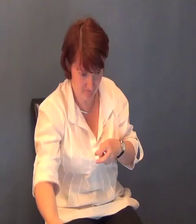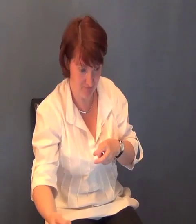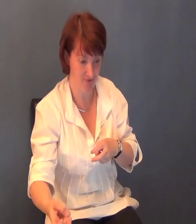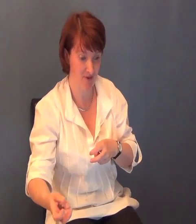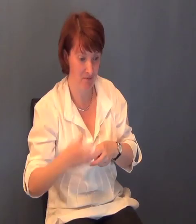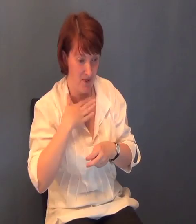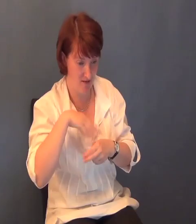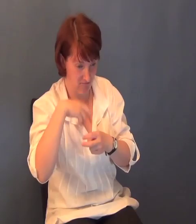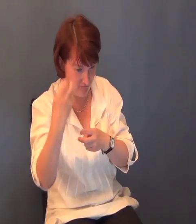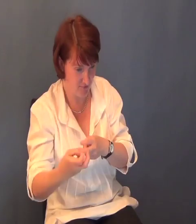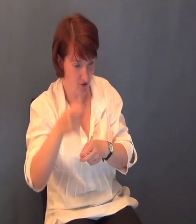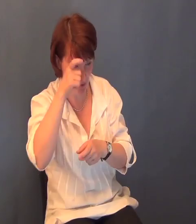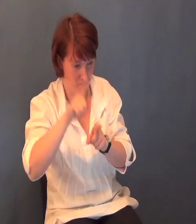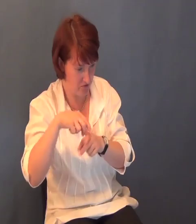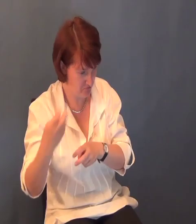Pies upada, człowiek też upada.